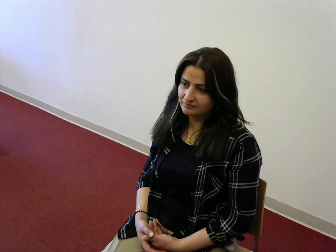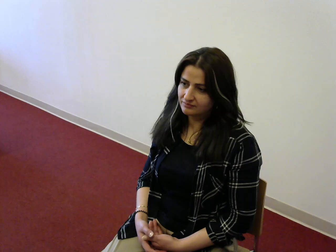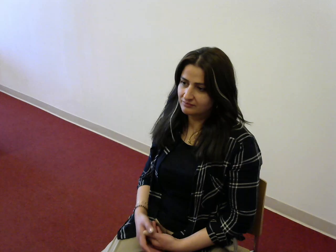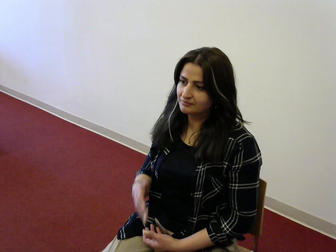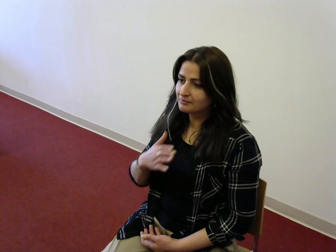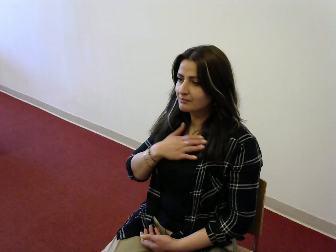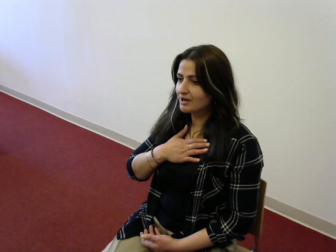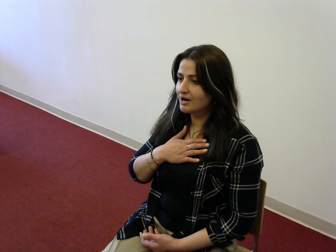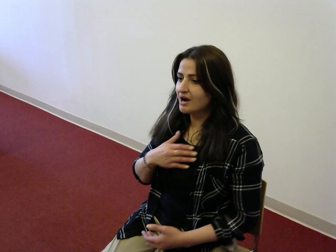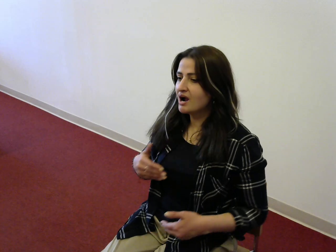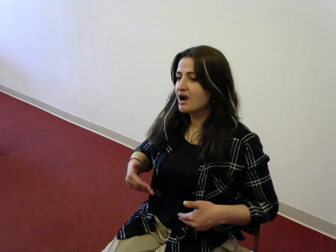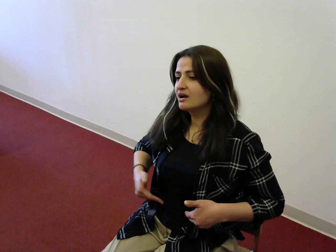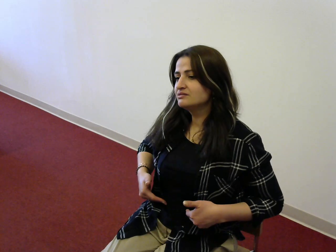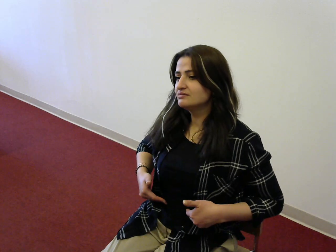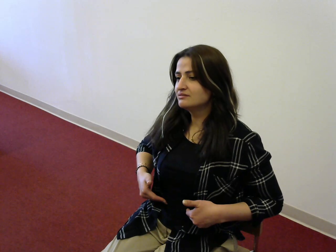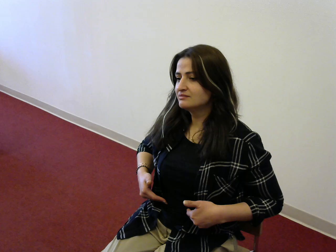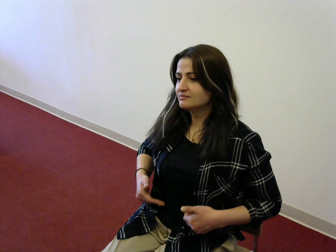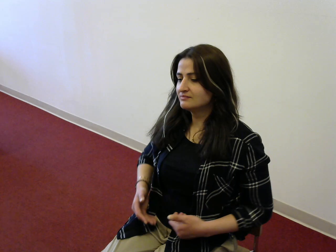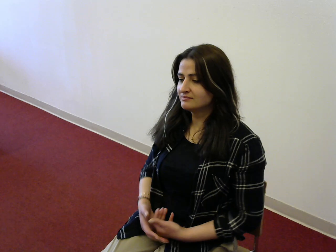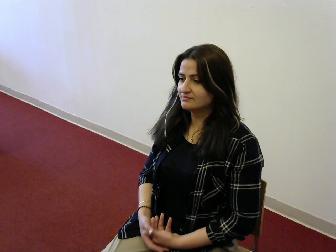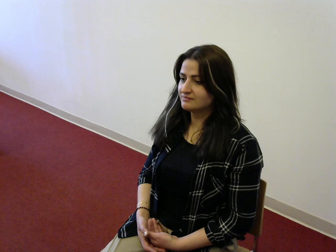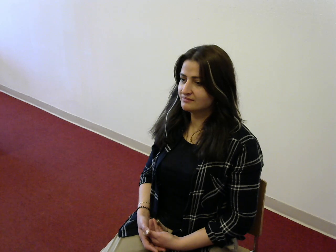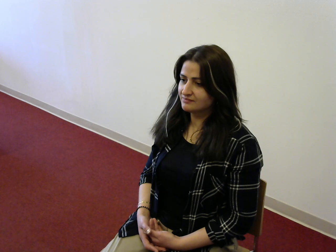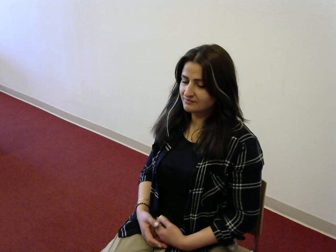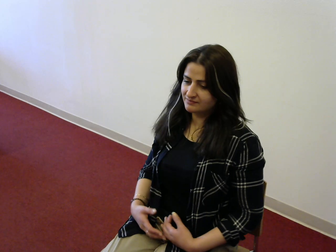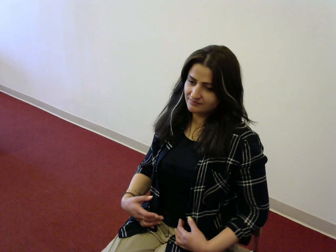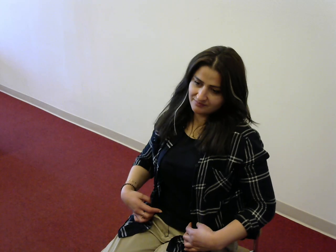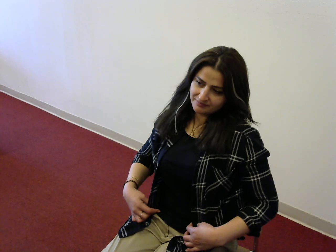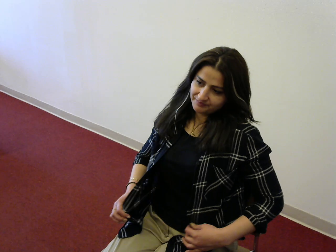Mən acam